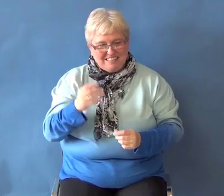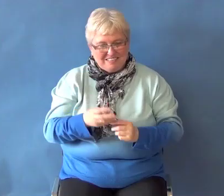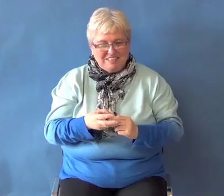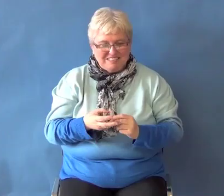Tak.